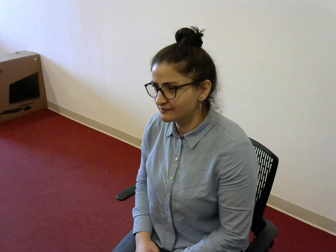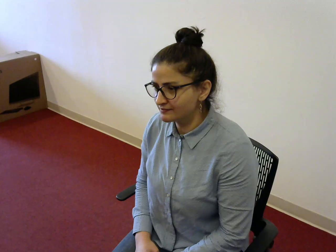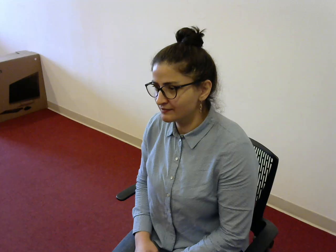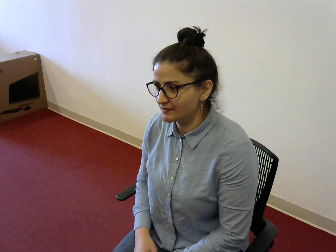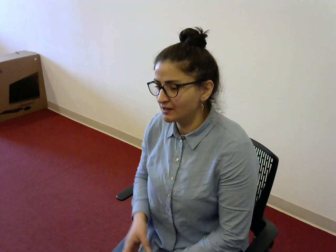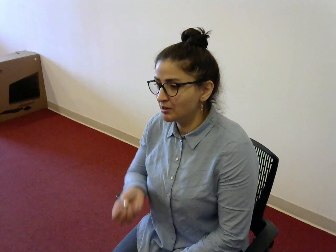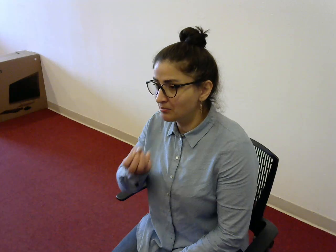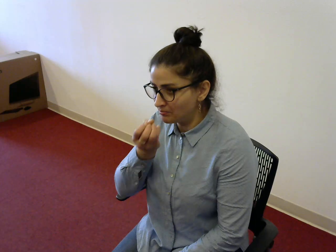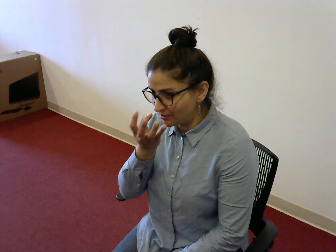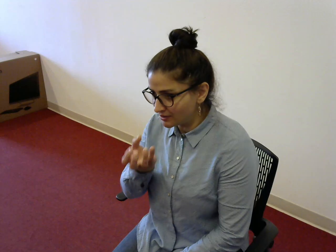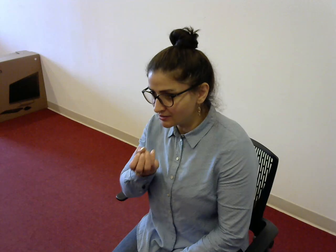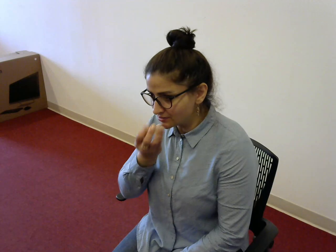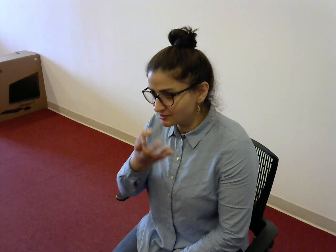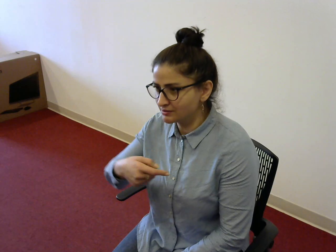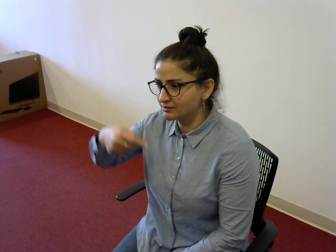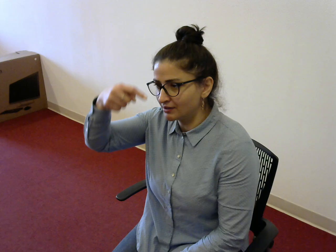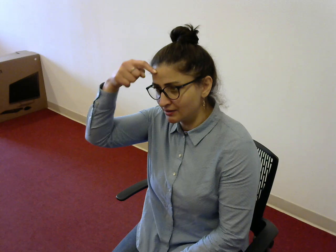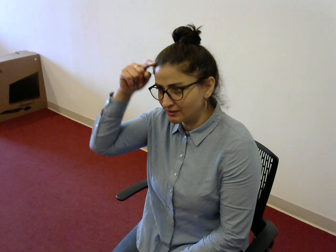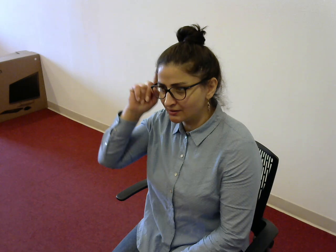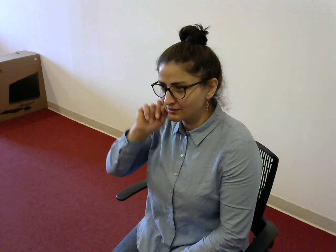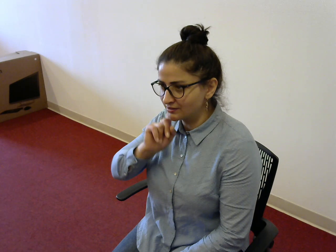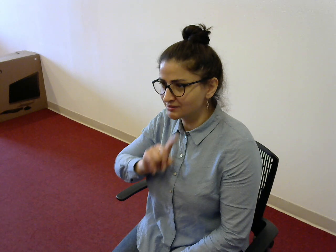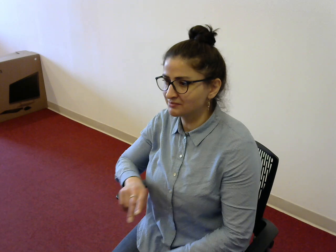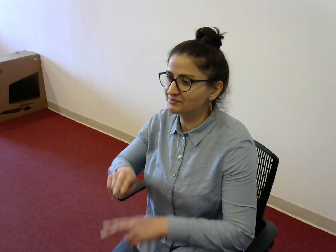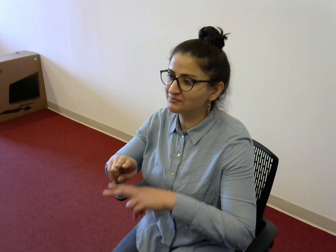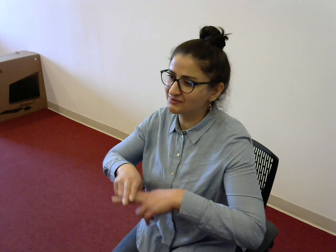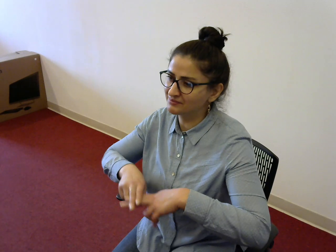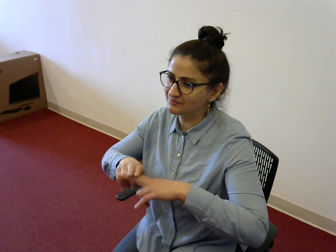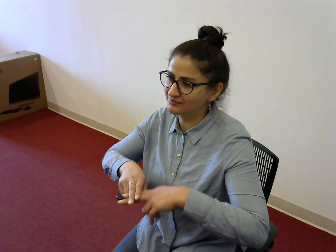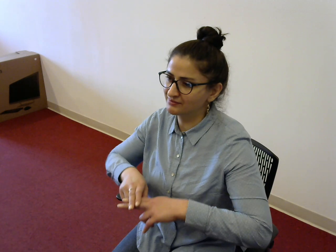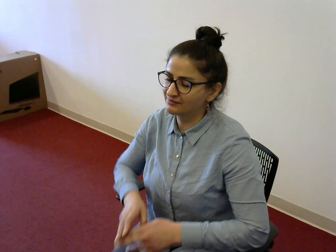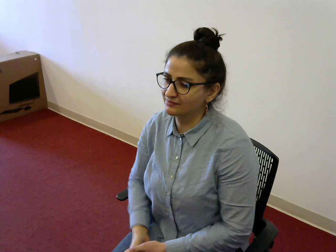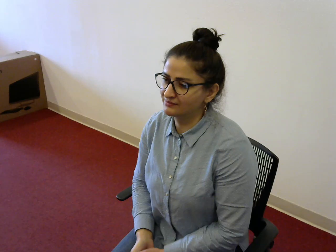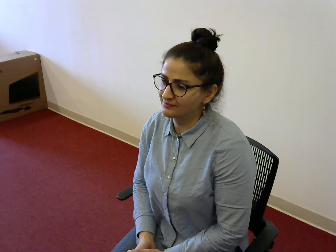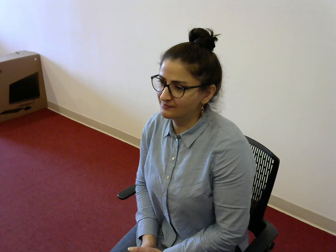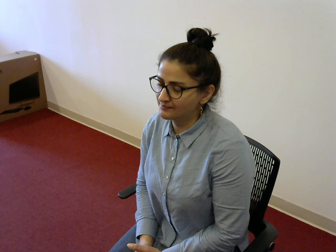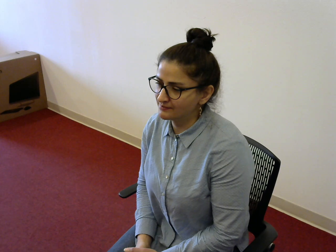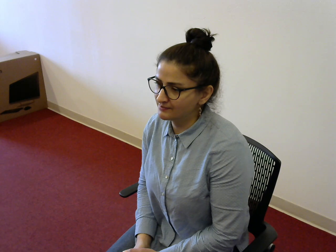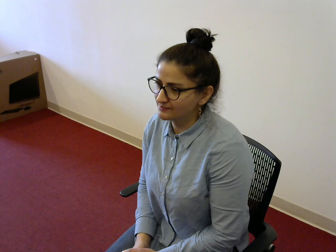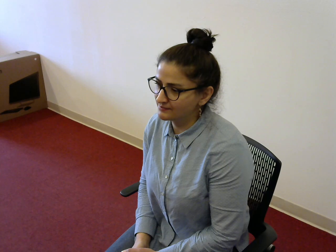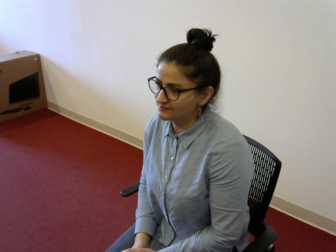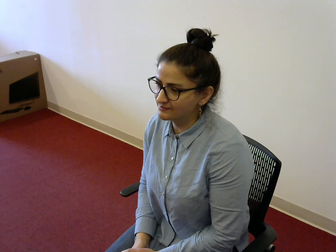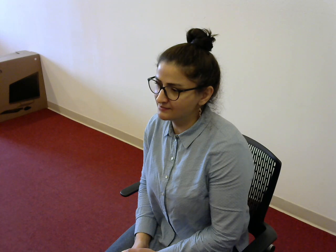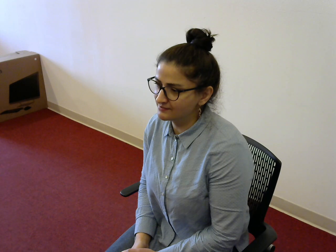Bakı Azərbaycanın paytaxtıdır